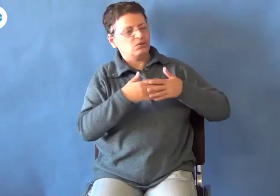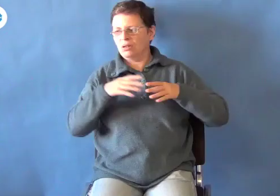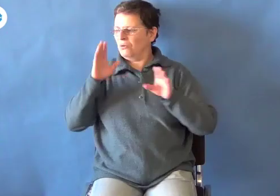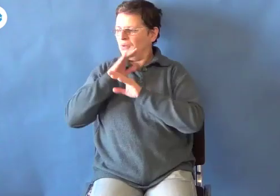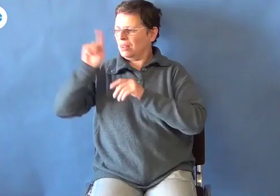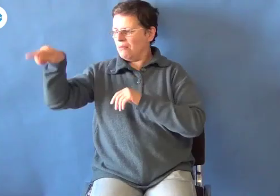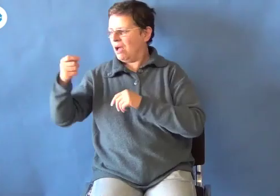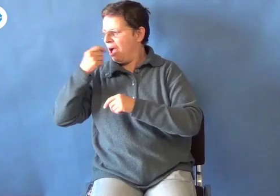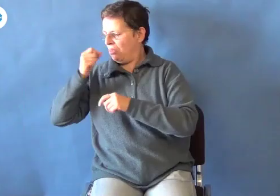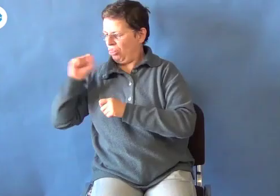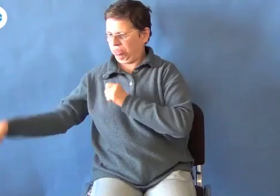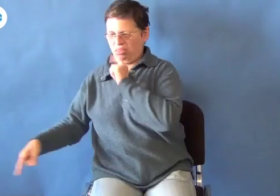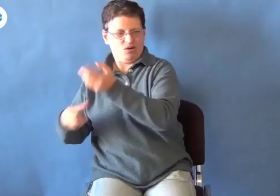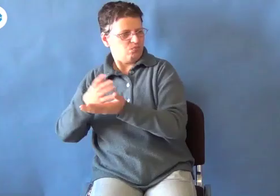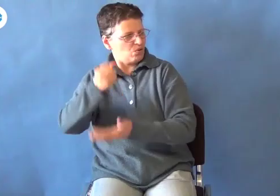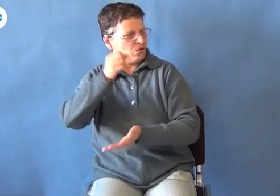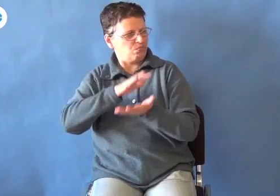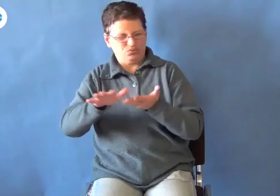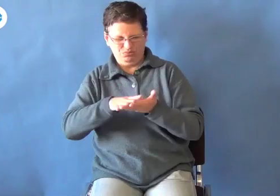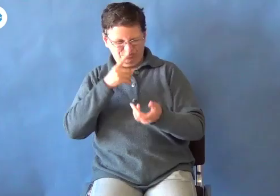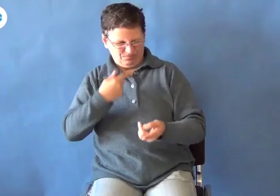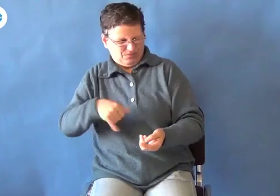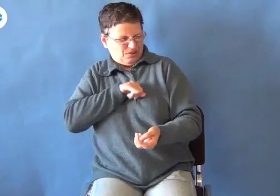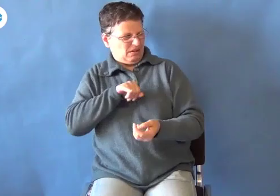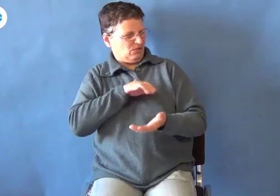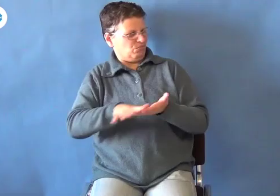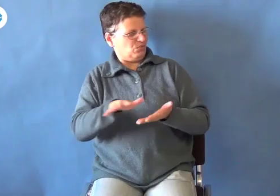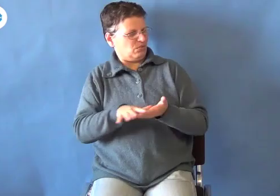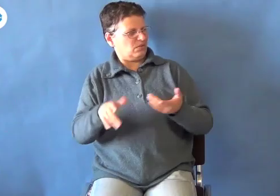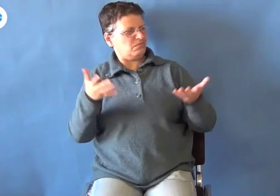Po co ludzie mają jeść i wyrzucać odpadki, butelki tam, gdzie jest pięknie?